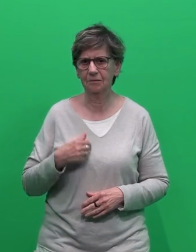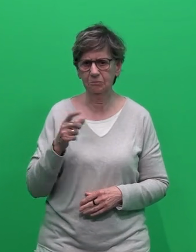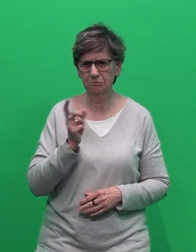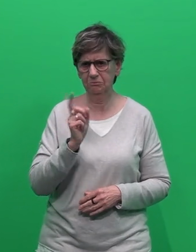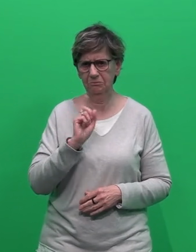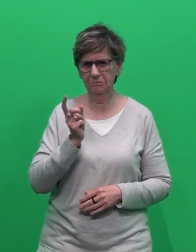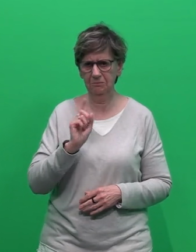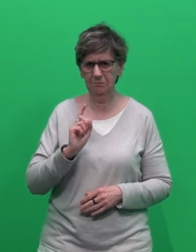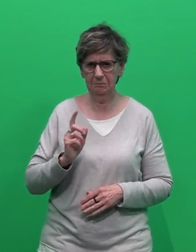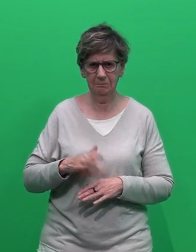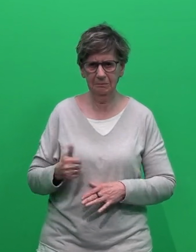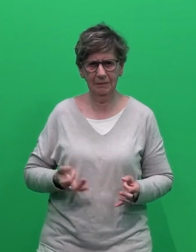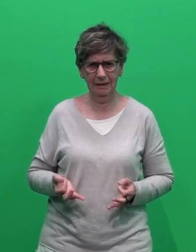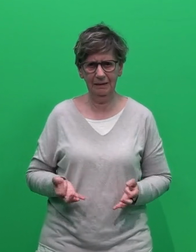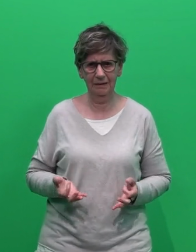No. Per què?